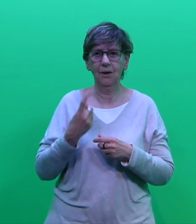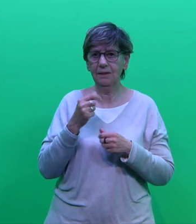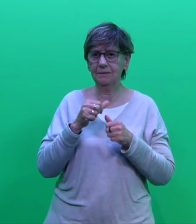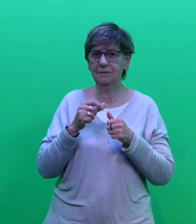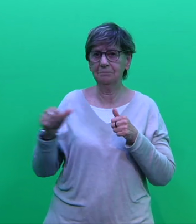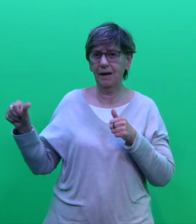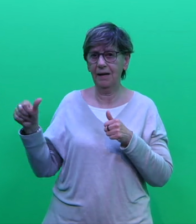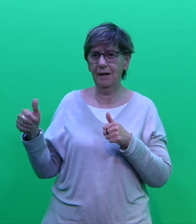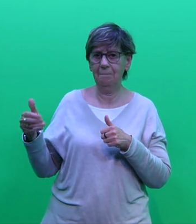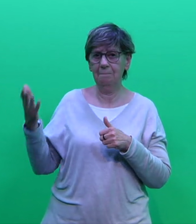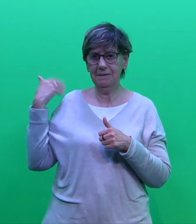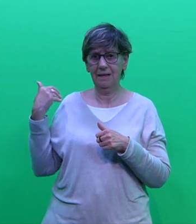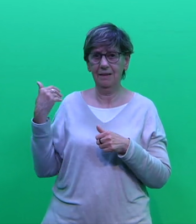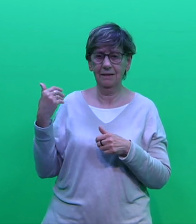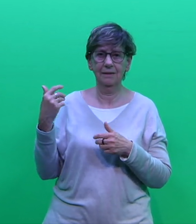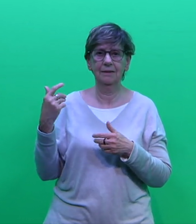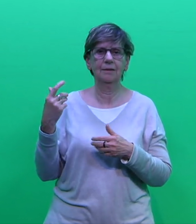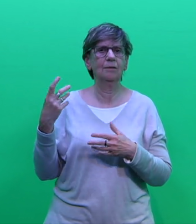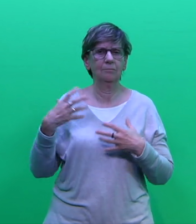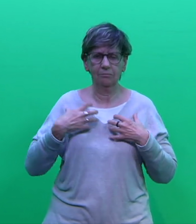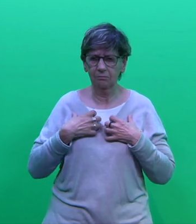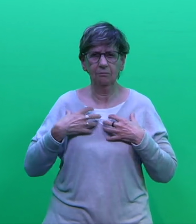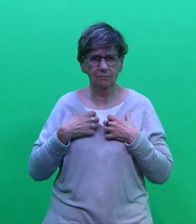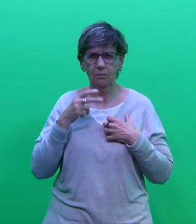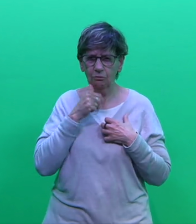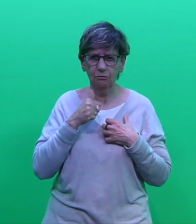Des de la setmana passada que tinc aquest  dolor dels pulmons atapeïts.